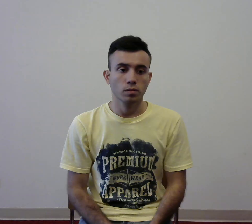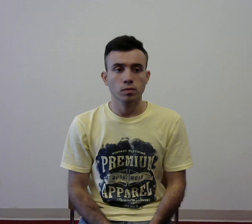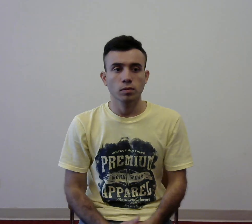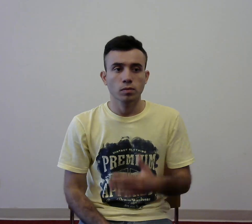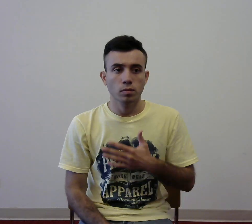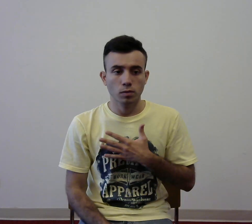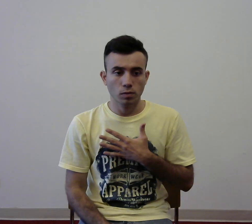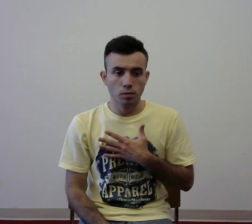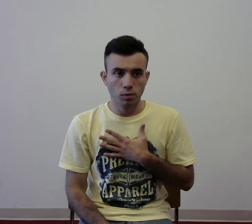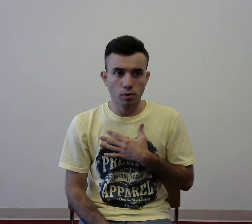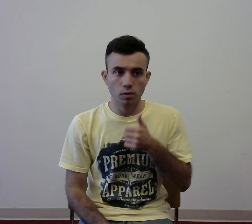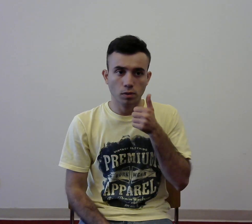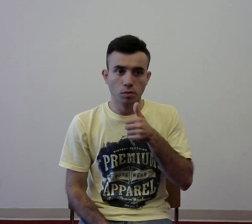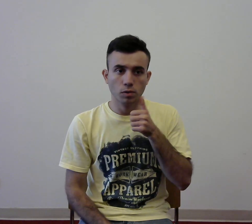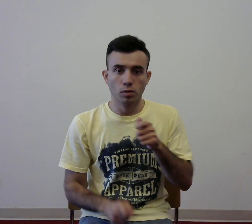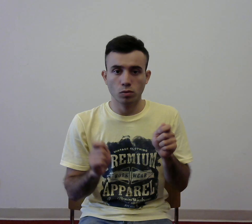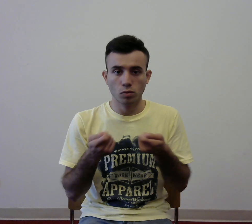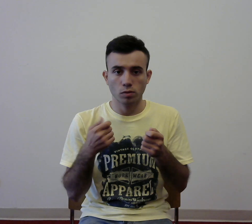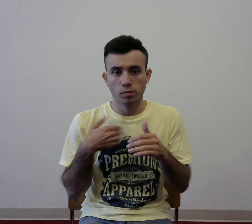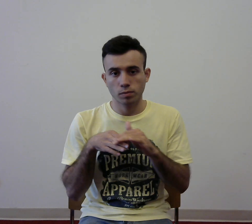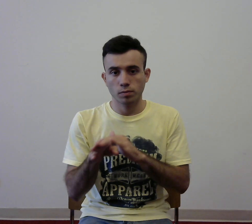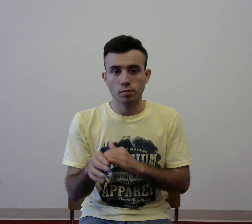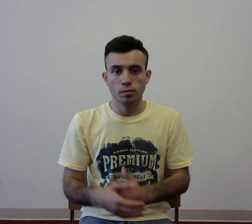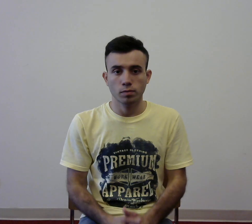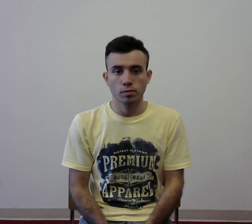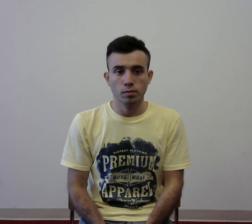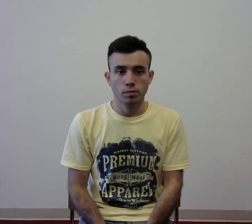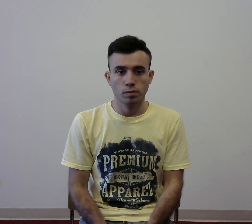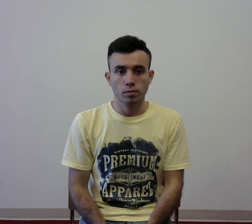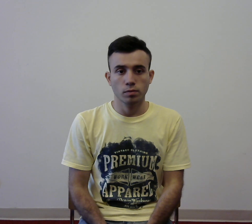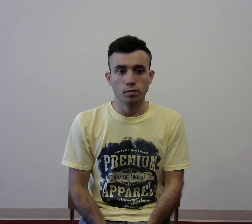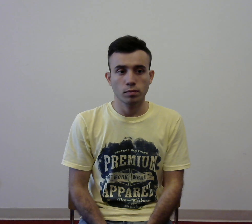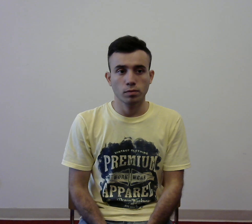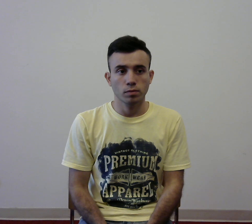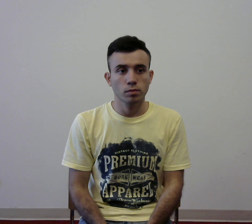Mən sabah toya gedirəm